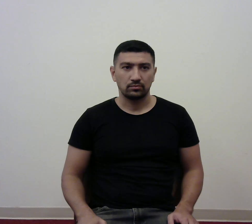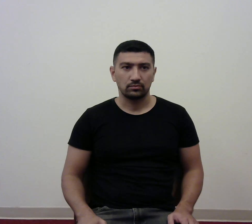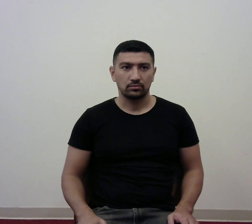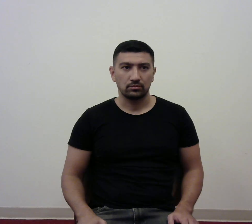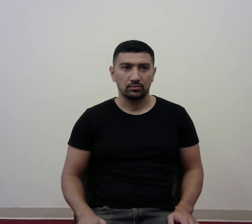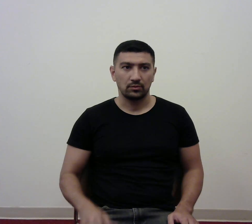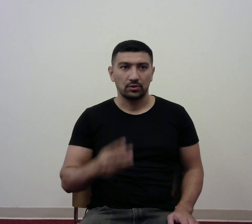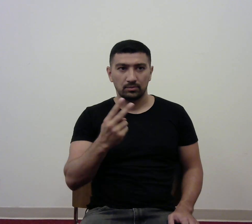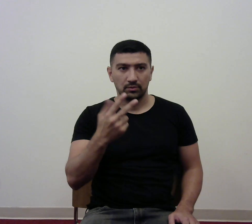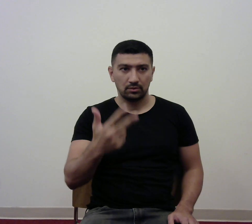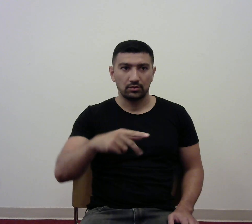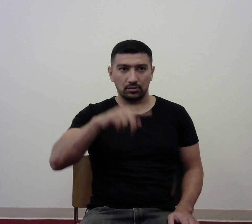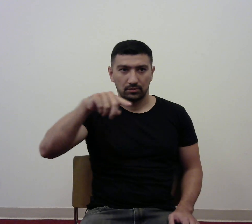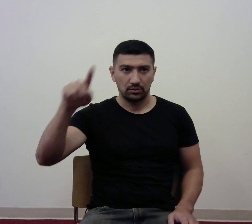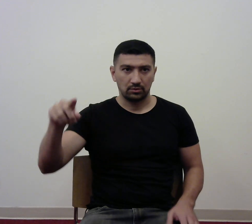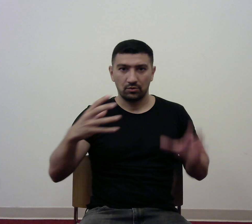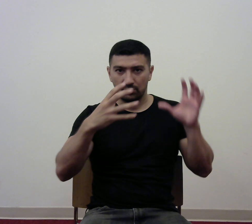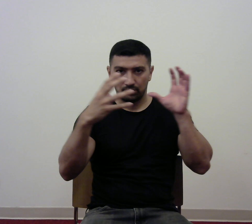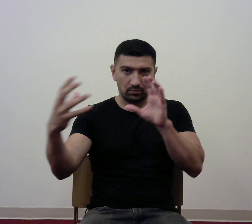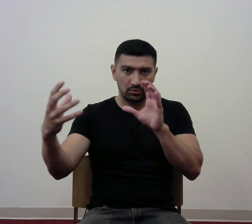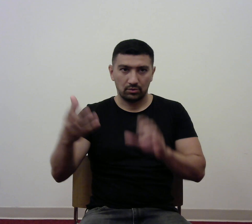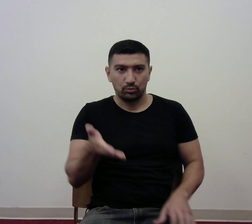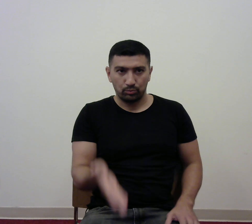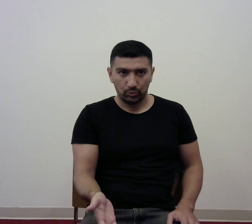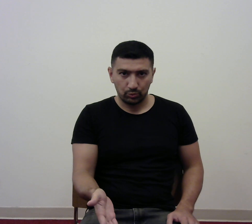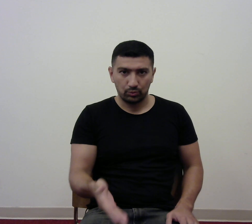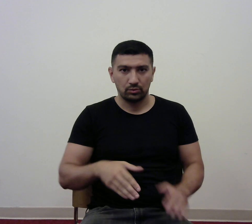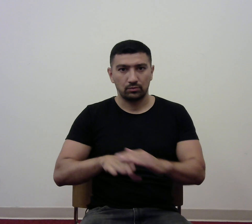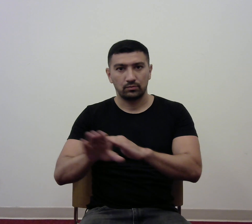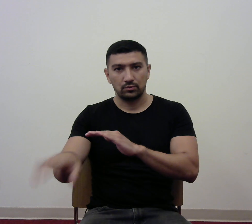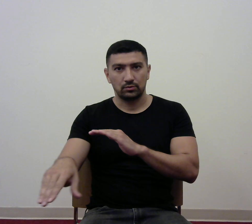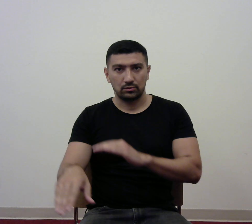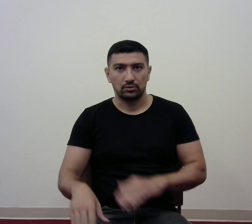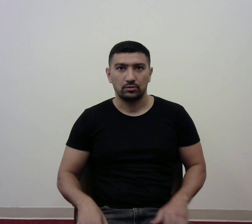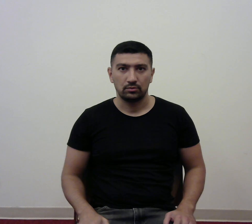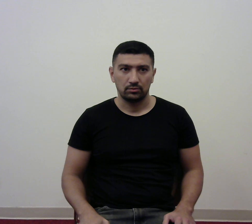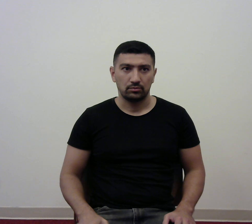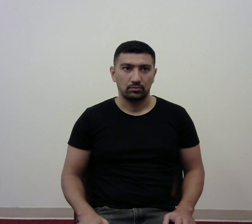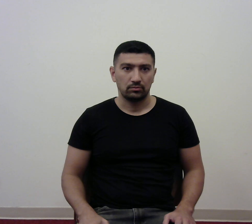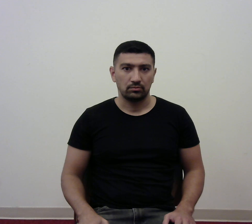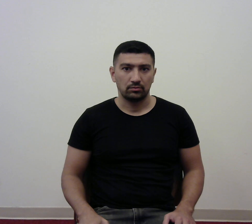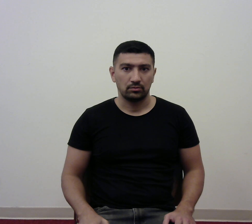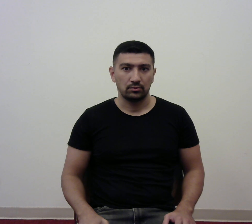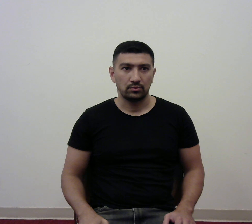23 saylı avtobus burdan keçir?